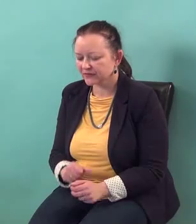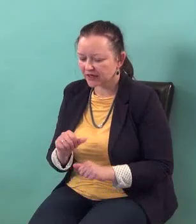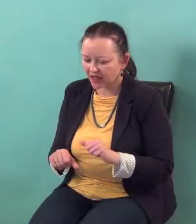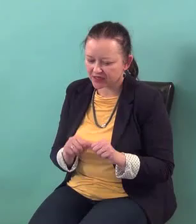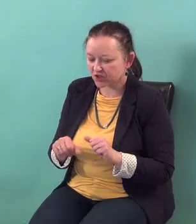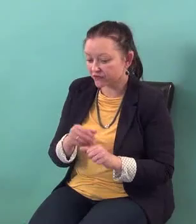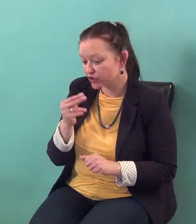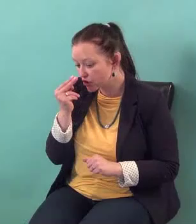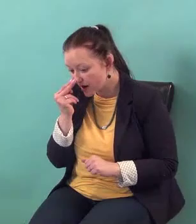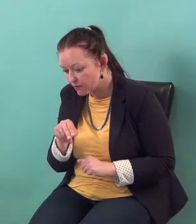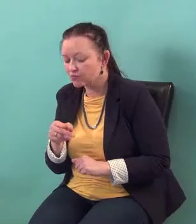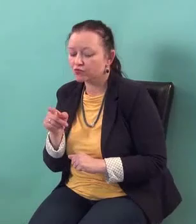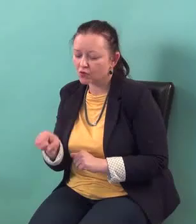Rok się nie widzieliśmy.